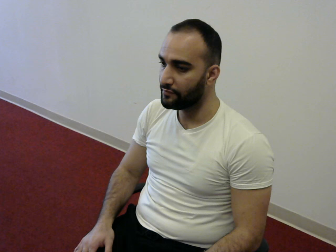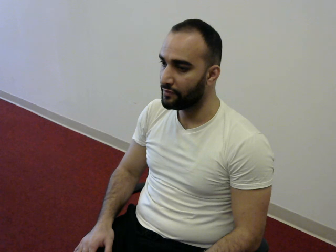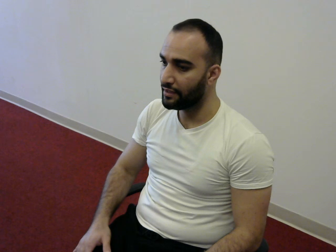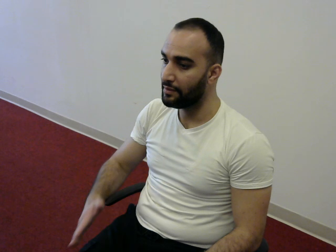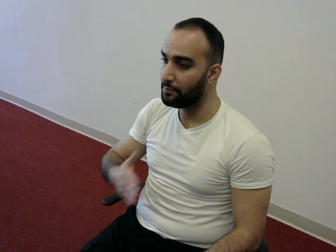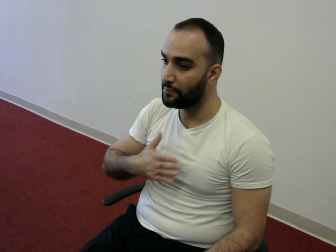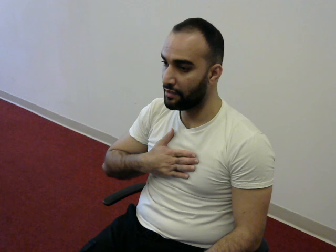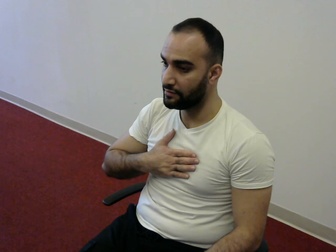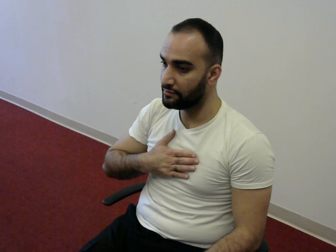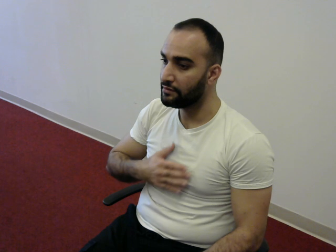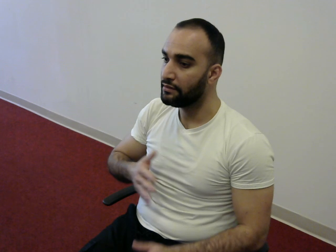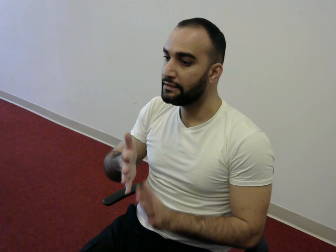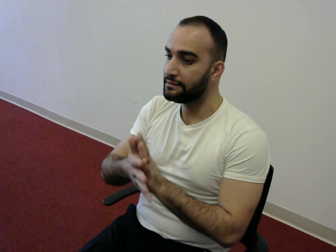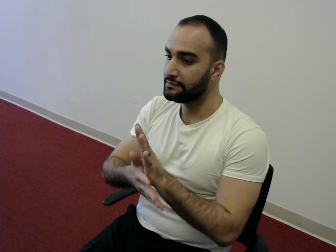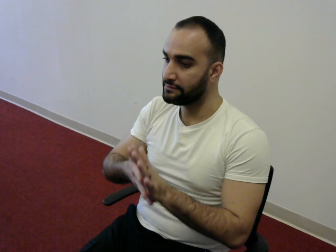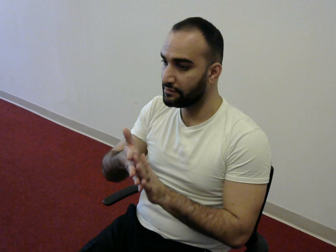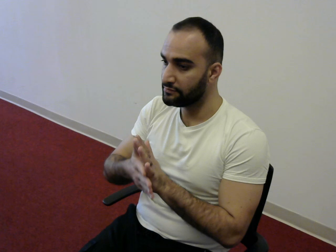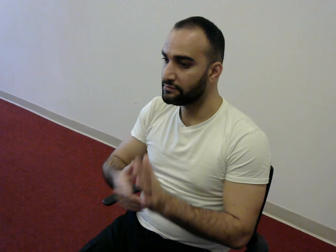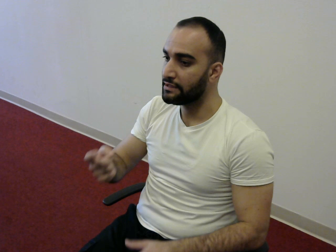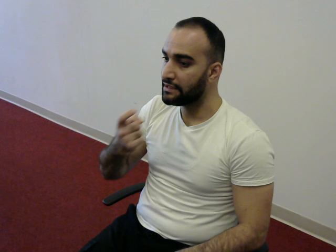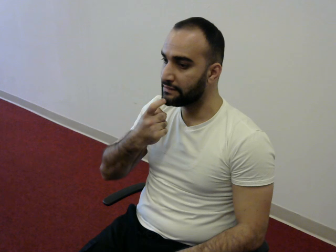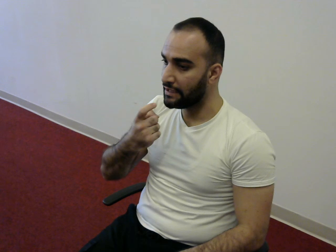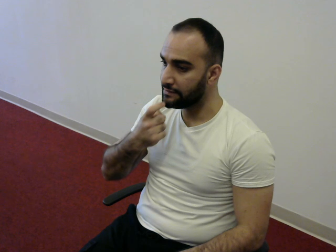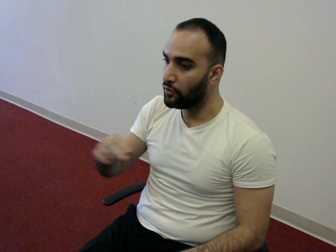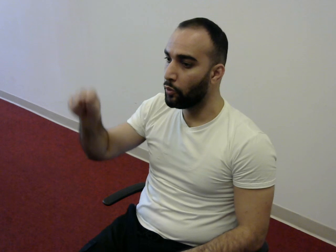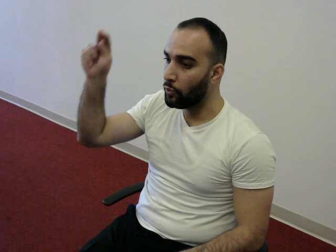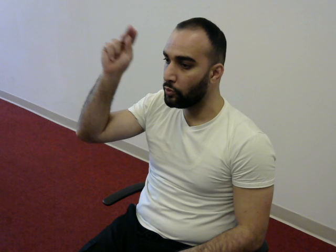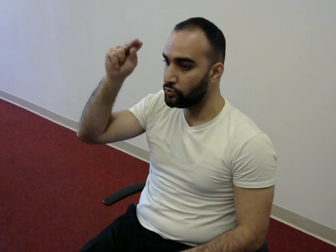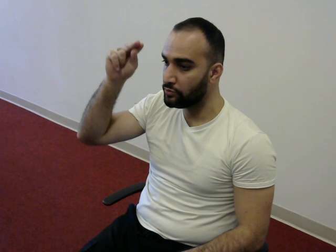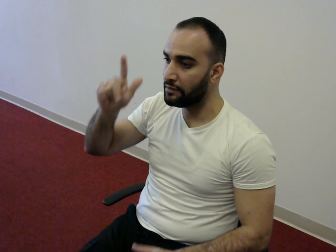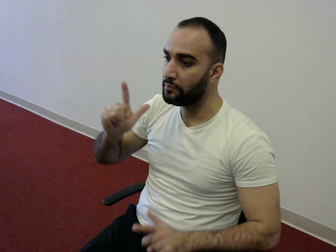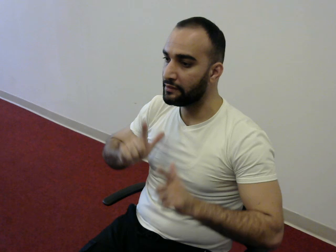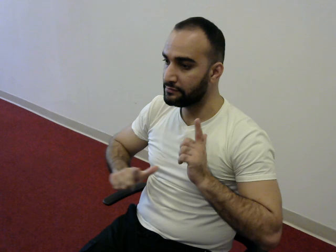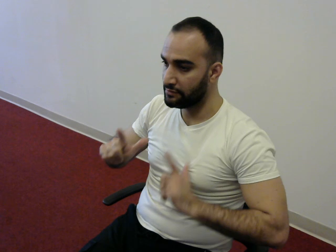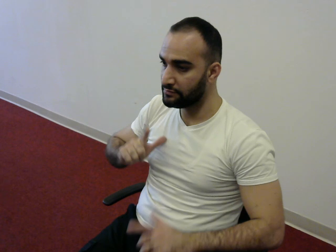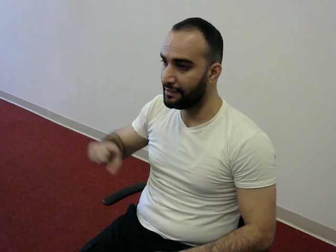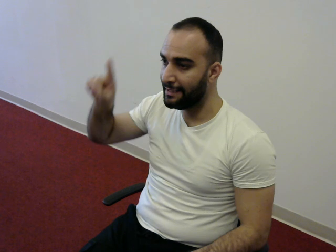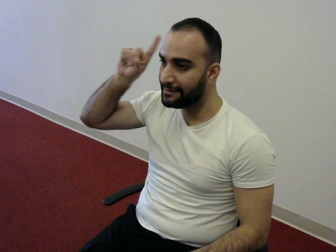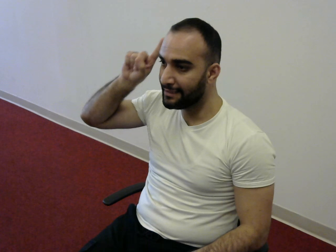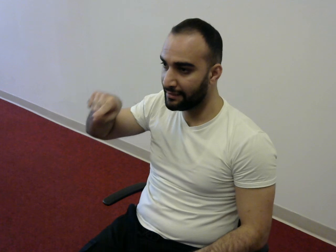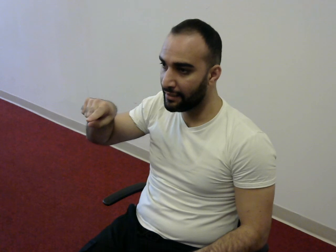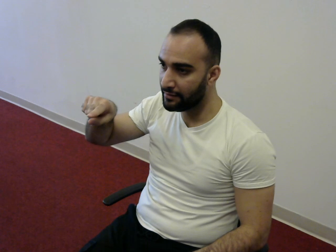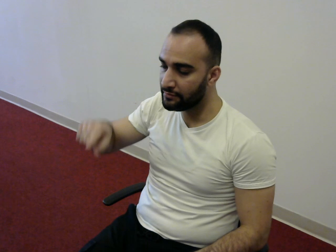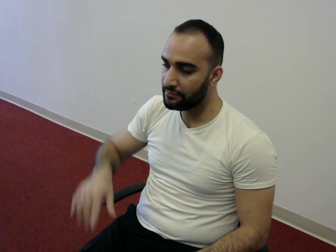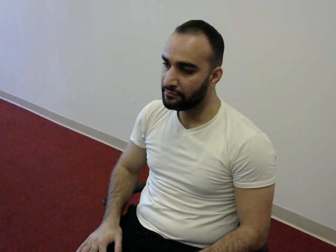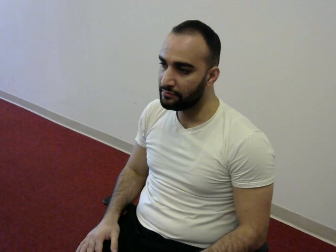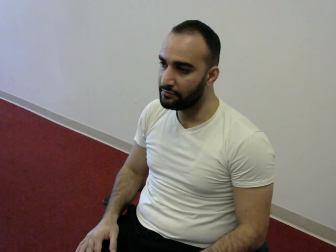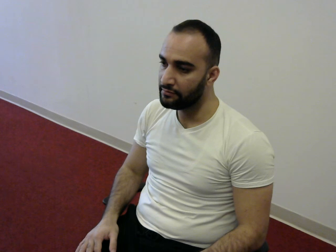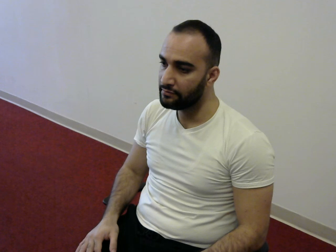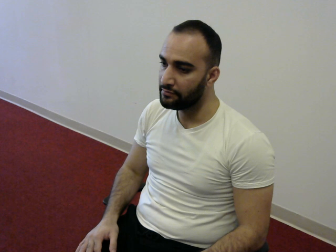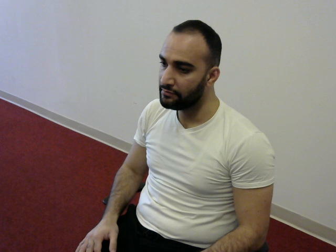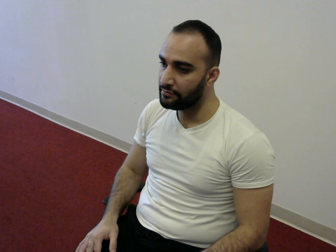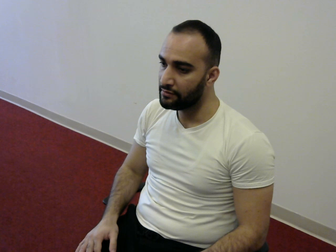Mən işarə dilini öyrədən müəllim tanıyıram